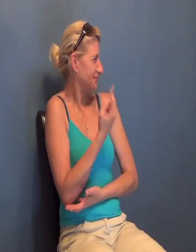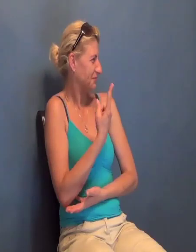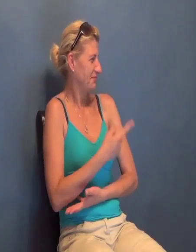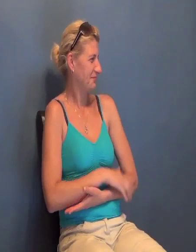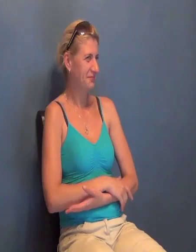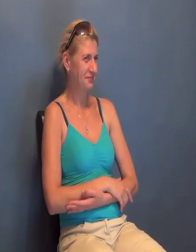Dziwne.